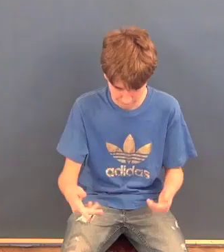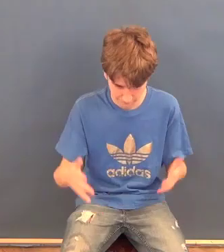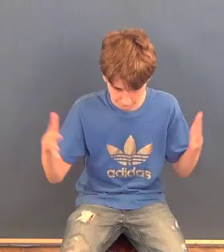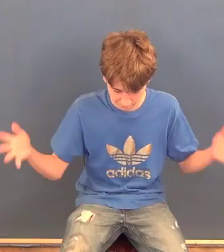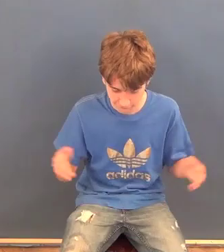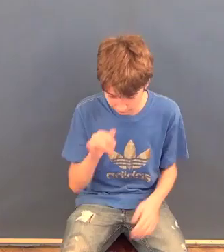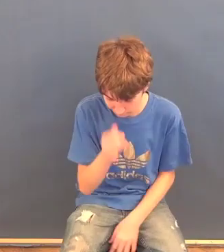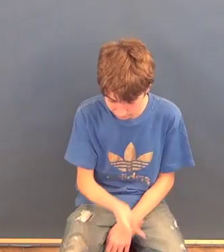Wielki nie może...